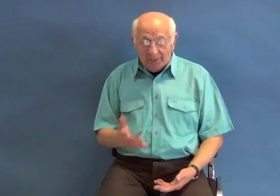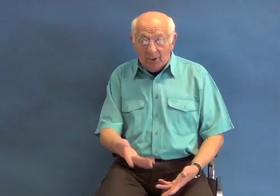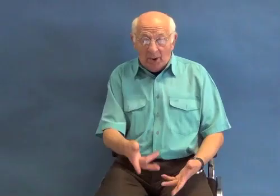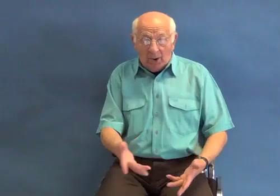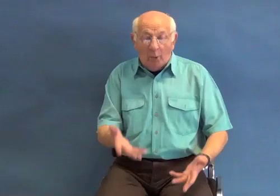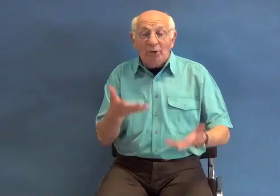No.